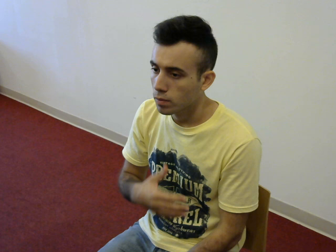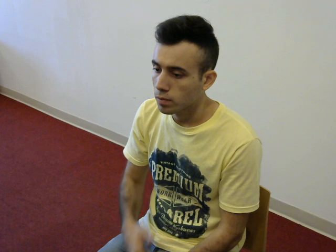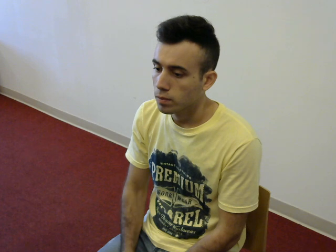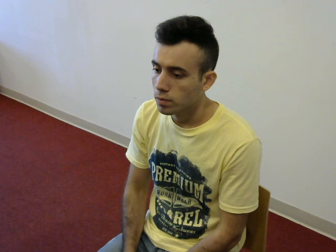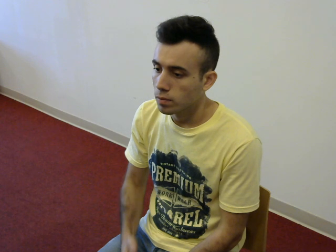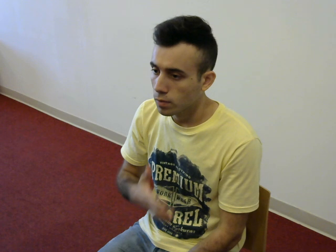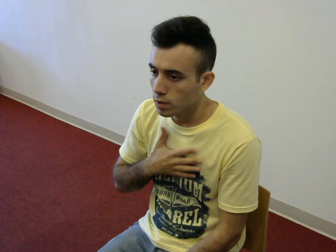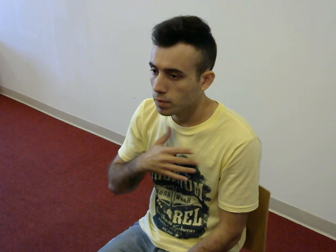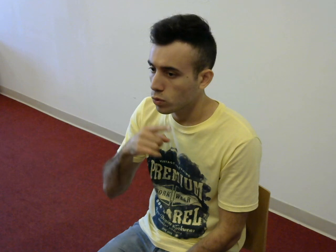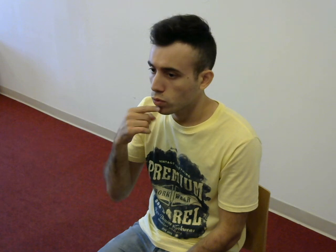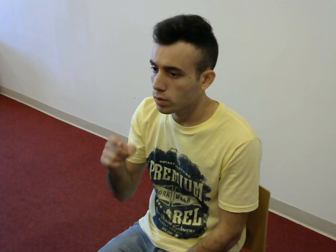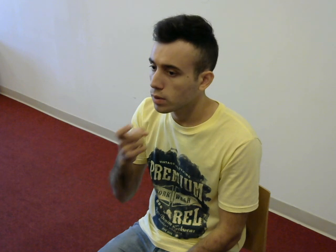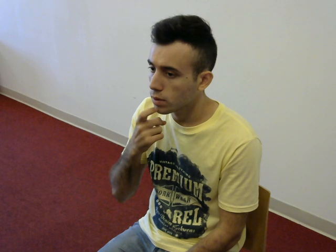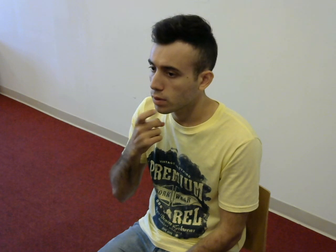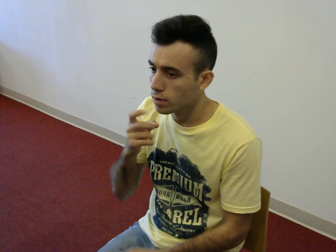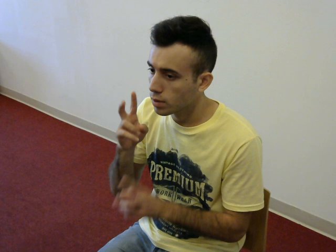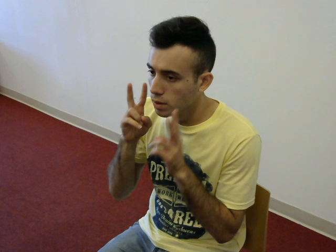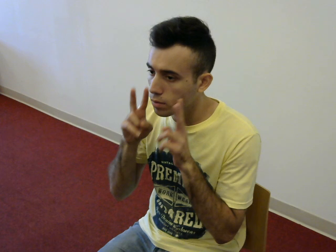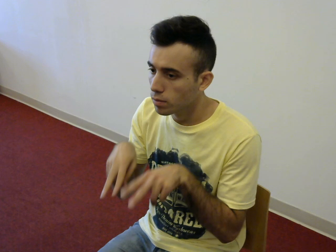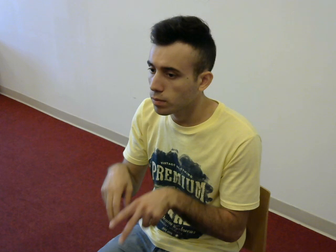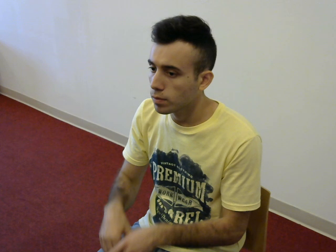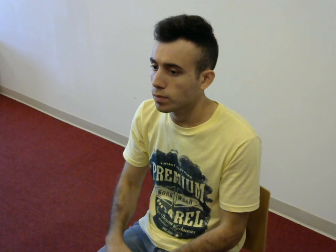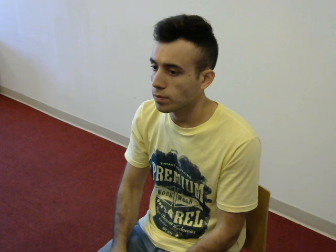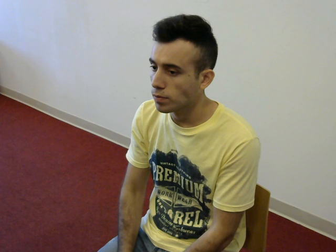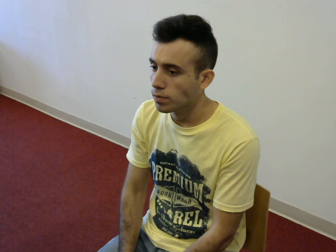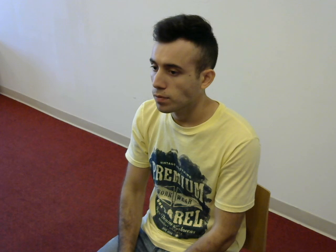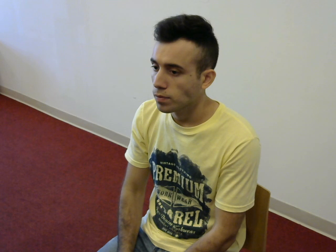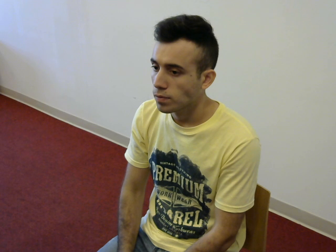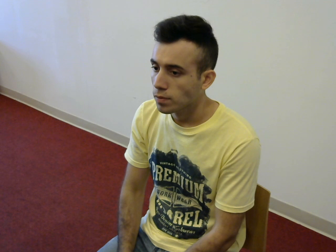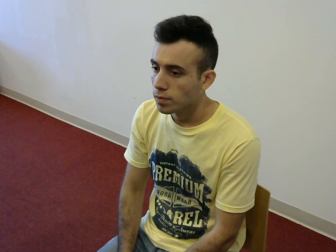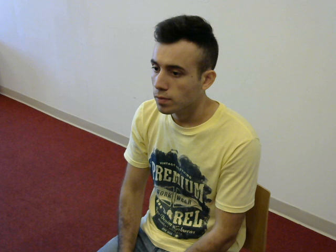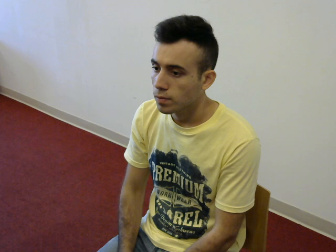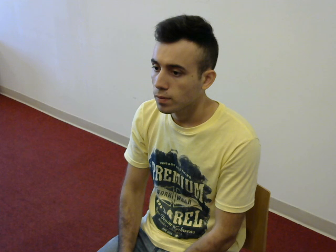Mən rus dilini bilmirəm